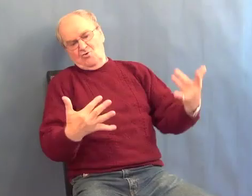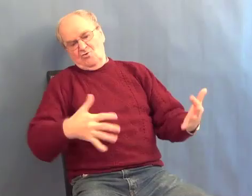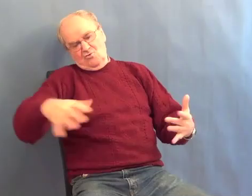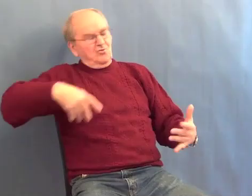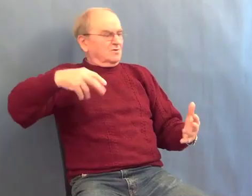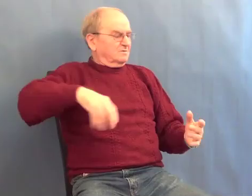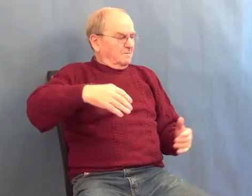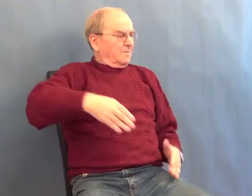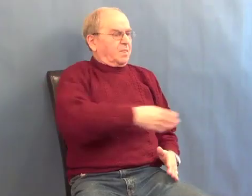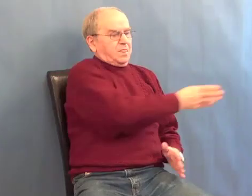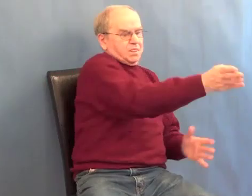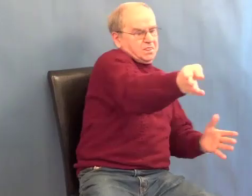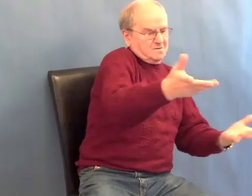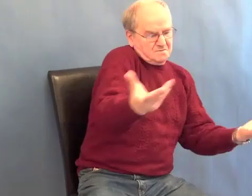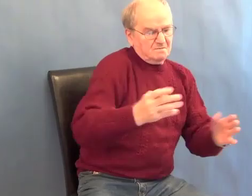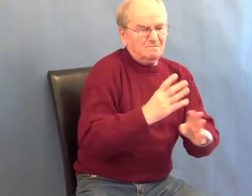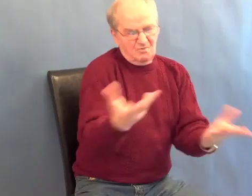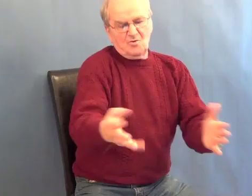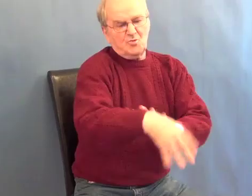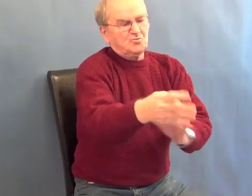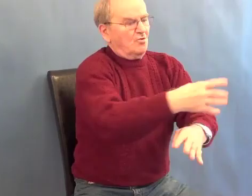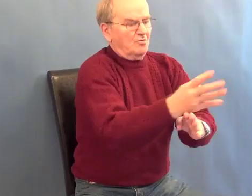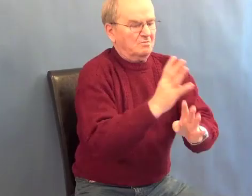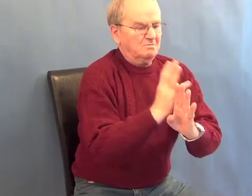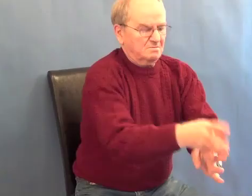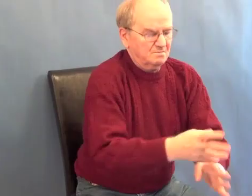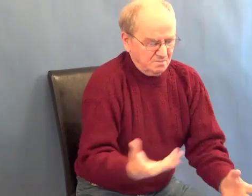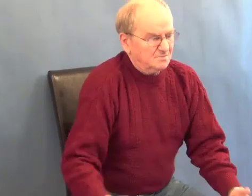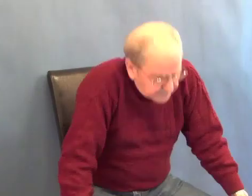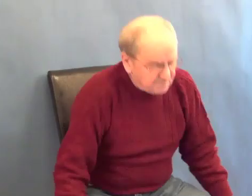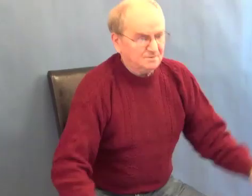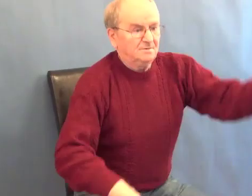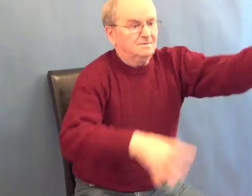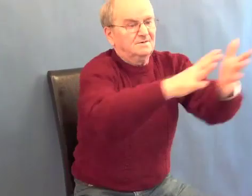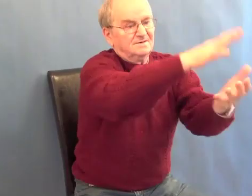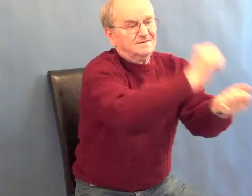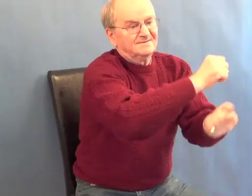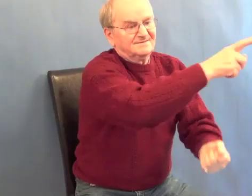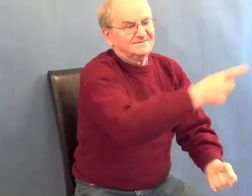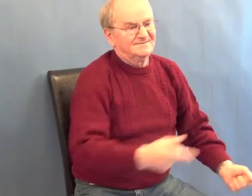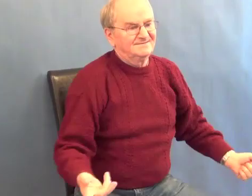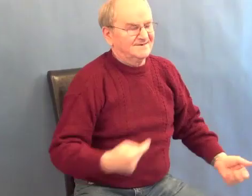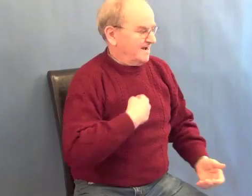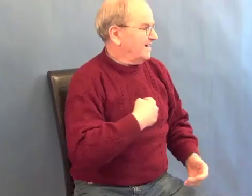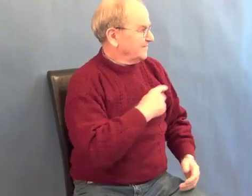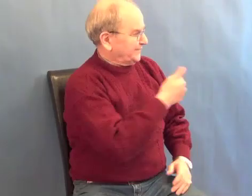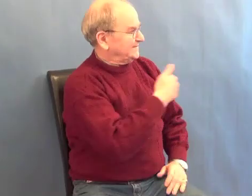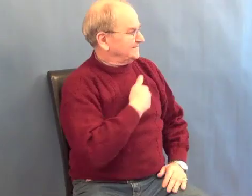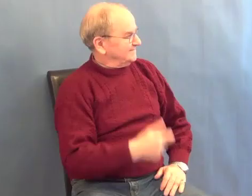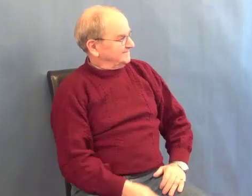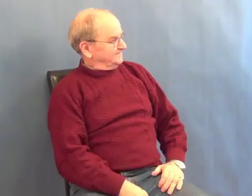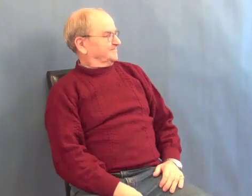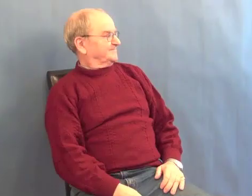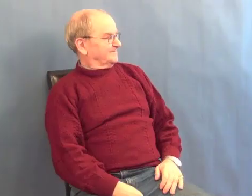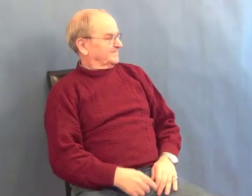Zgodzili się i poszliśmy na Świętokrzyską bo tam było pusto, bez kolejki i nagle głośny wybuch był i masakra była, ja miałem szczęście.